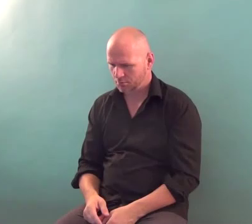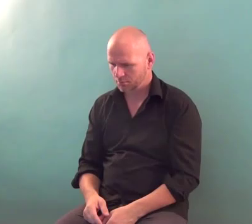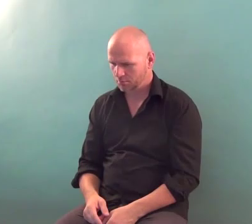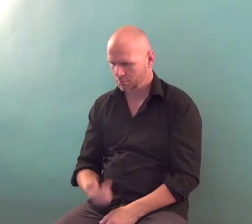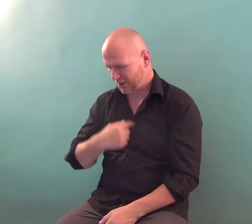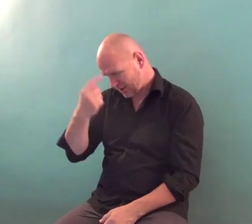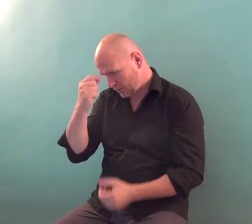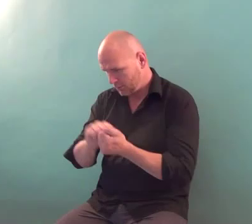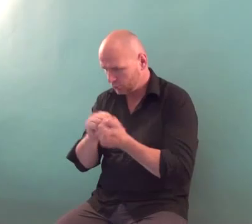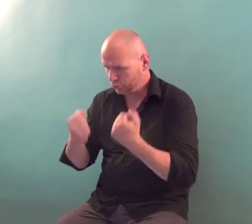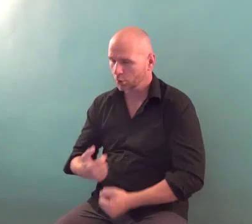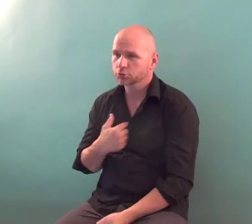Ciężko mi idzie myślenie.